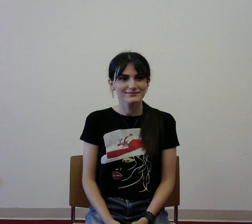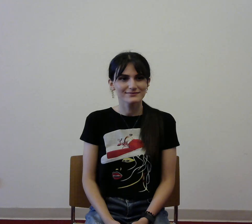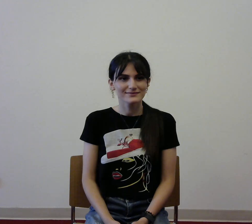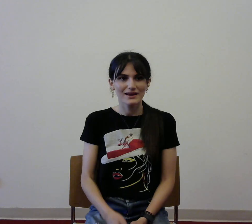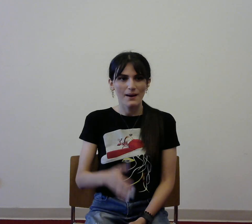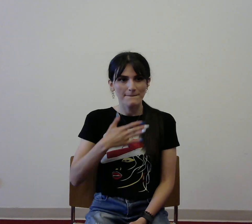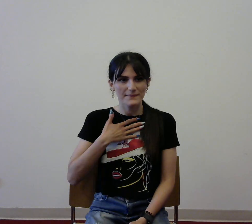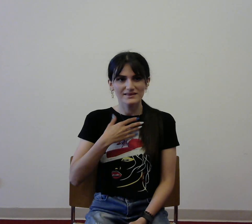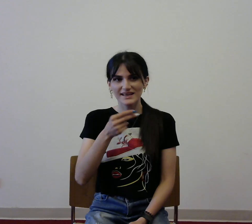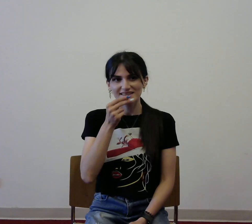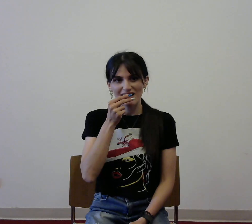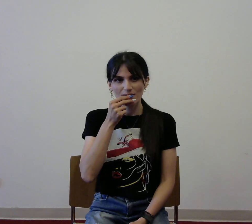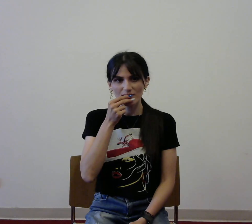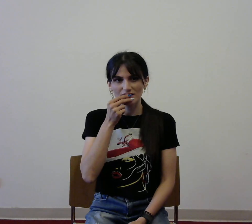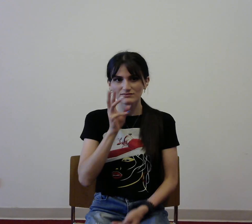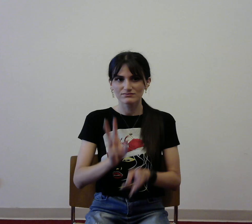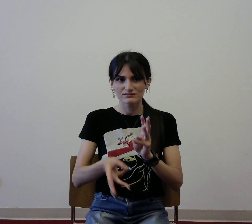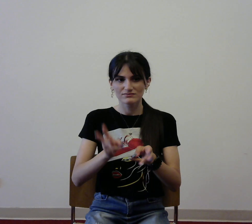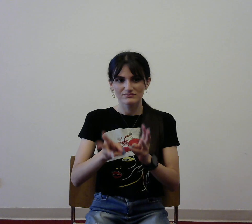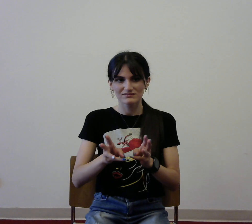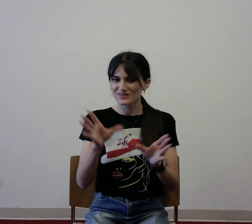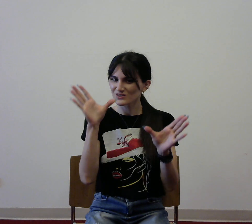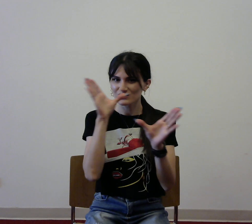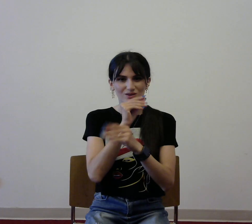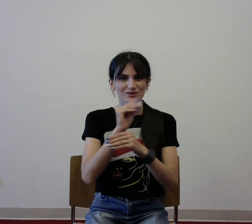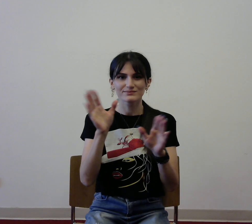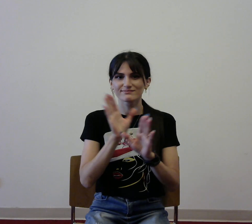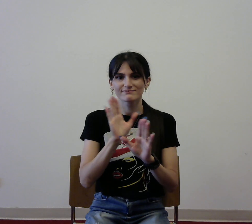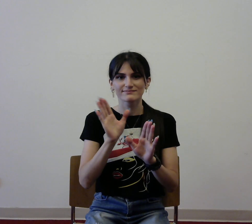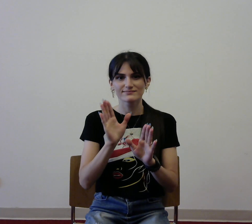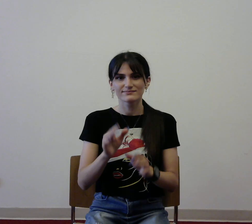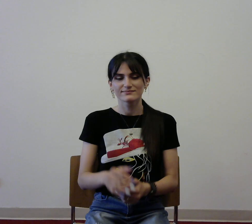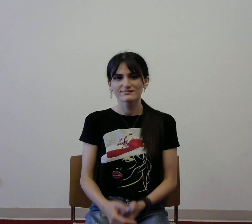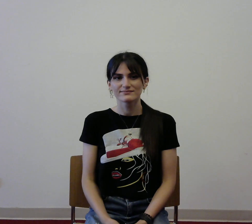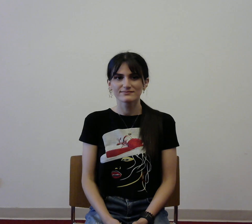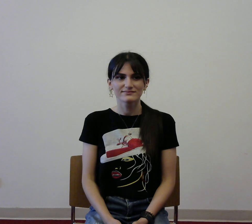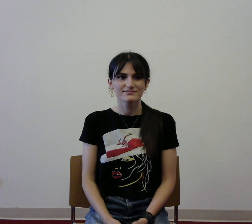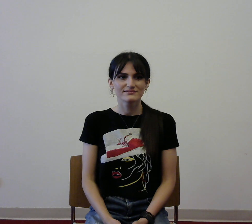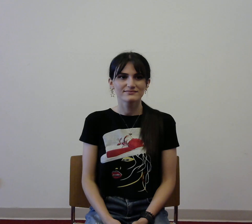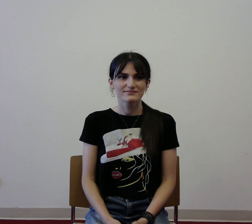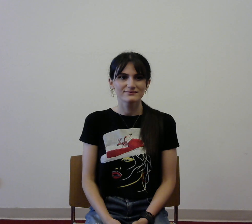Mən yemək bişirməyi bacarmıram